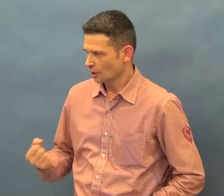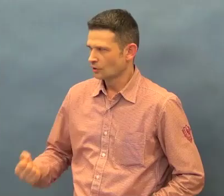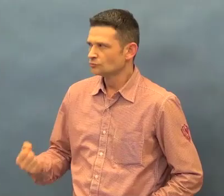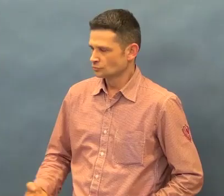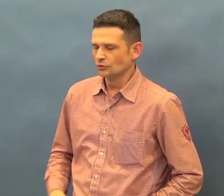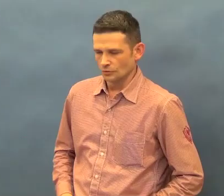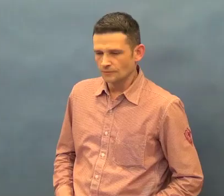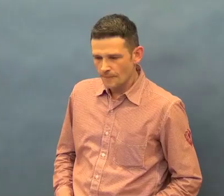Ciężko.